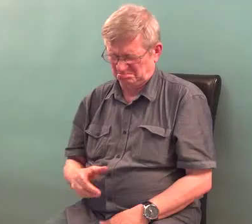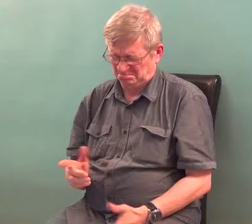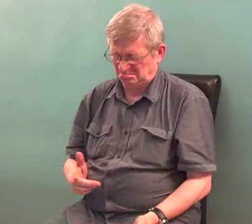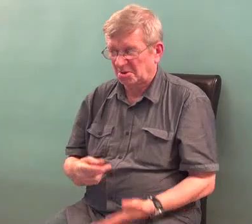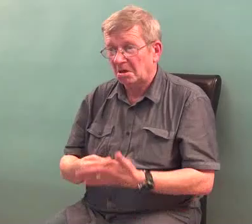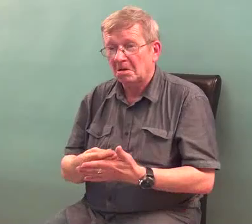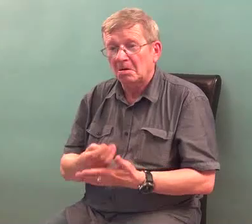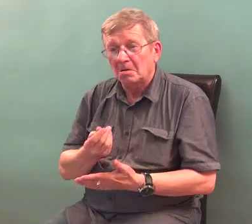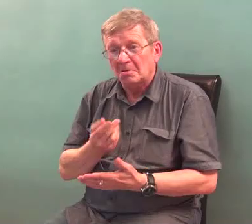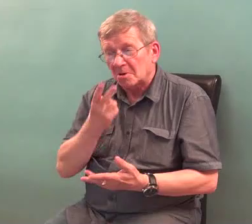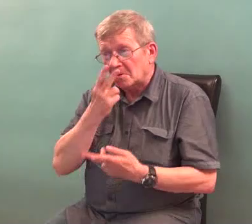Trzeba się rozglądać za korzystną ceną.